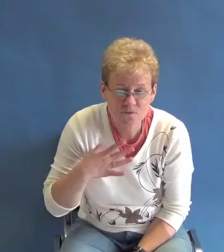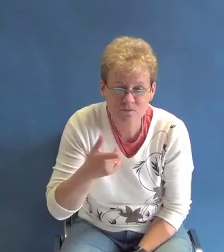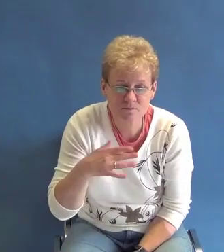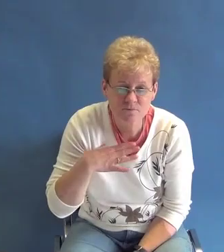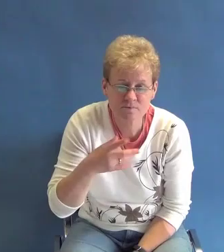Masz wolne?